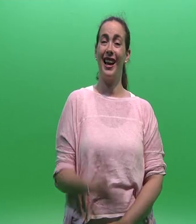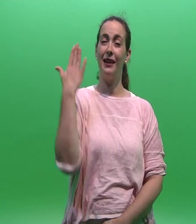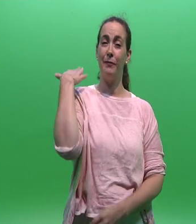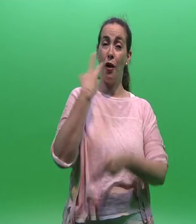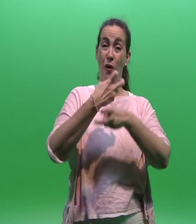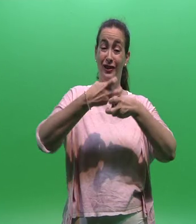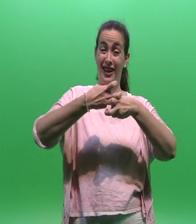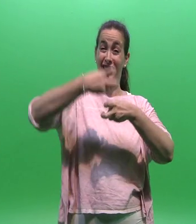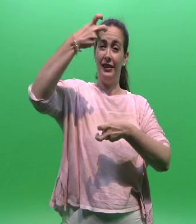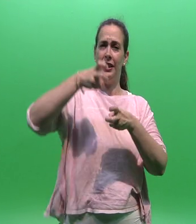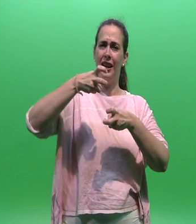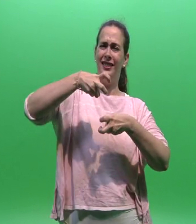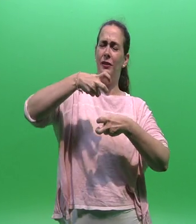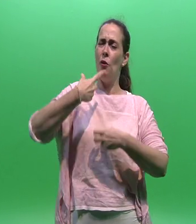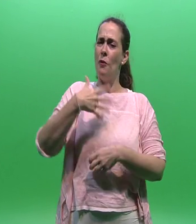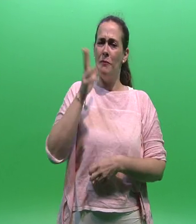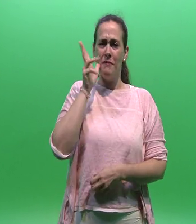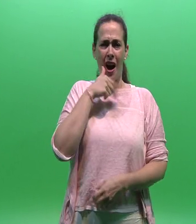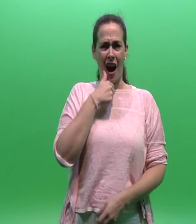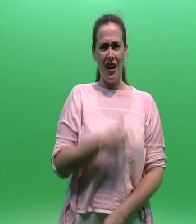M'he toçat els ossos de la columna vertebral, em fa mal.